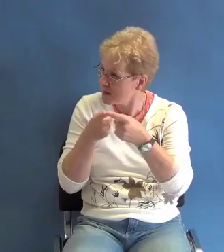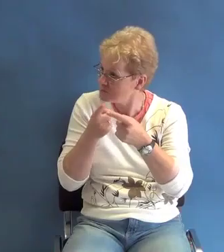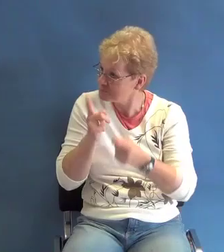Musi?